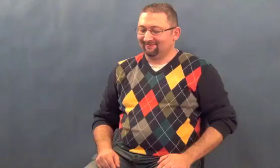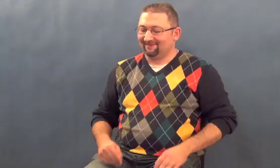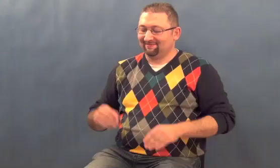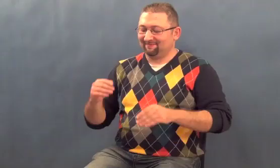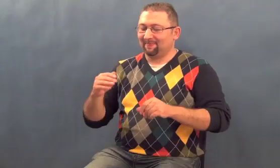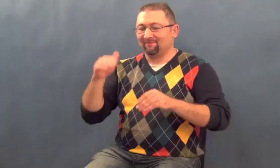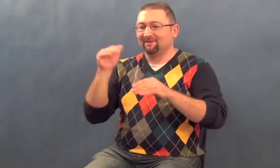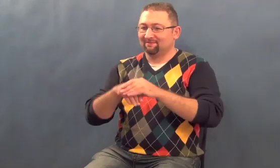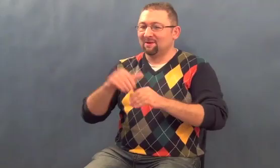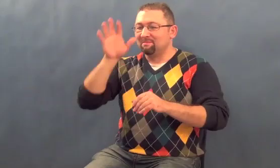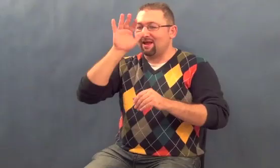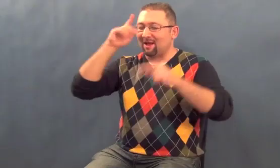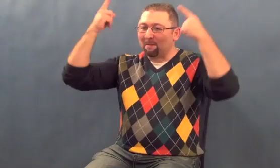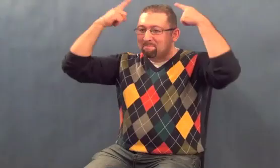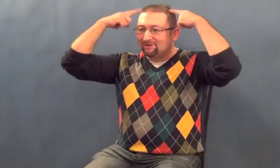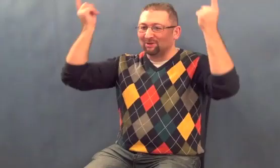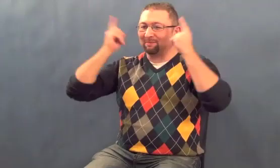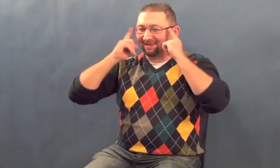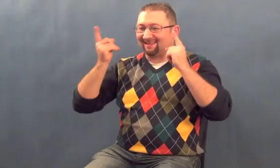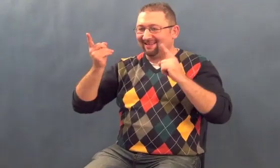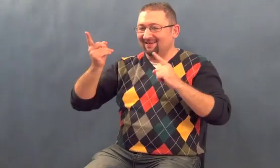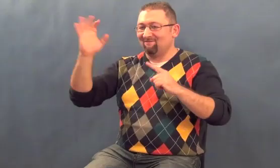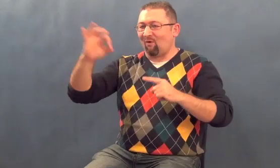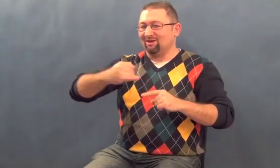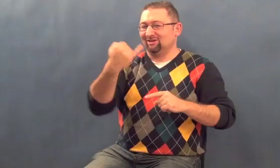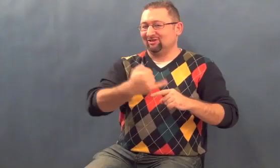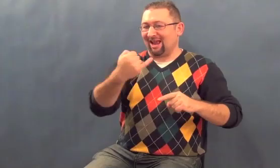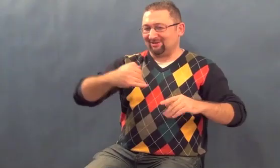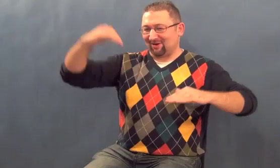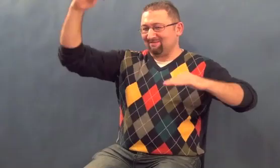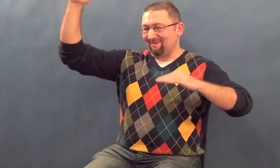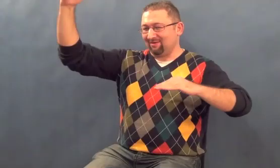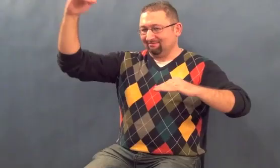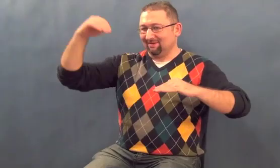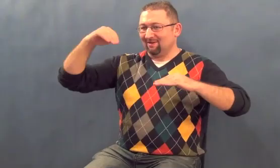W tej bajce jest Myszka Miki i jego dziecko.